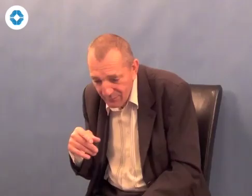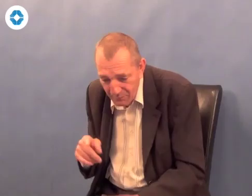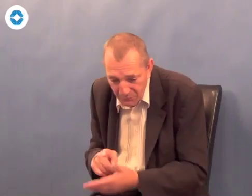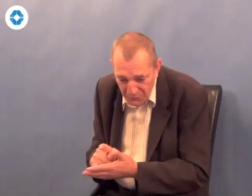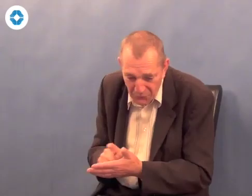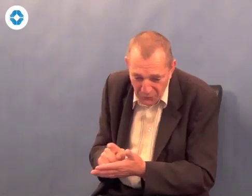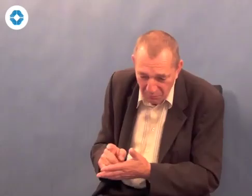Mysz.